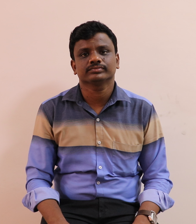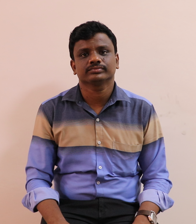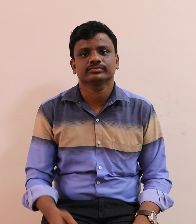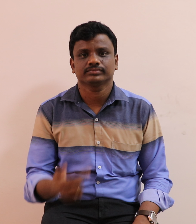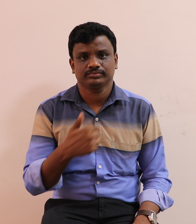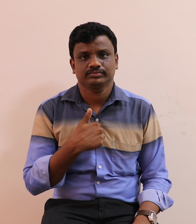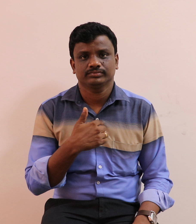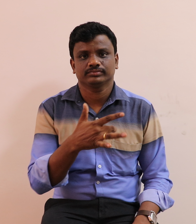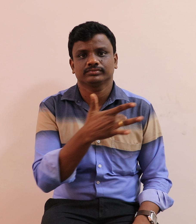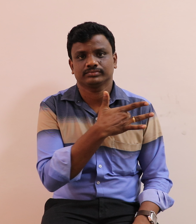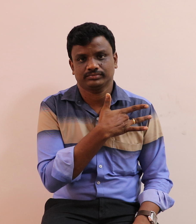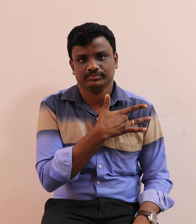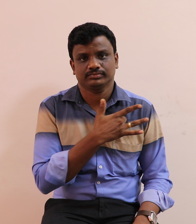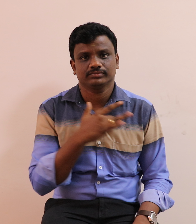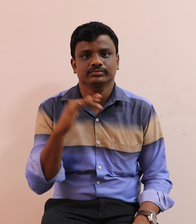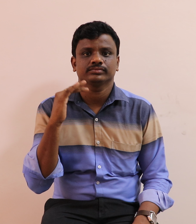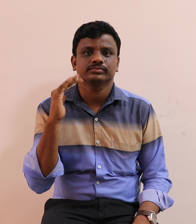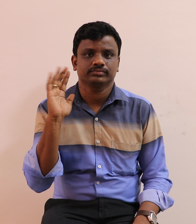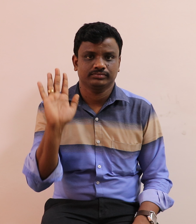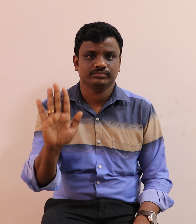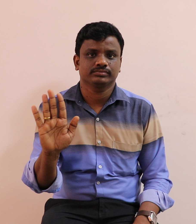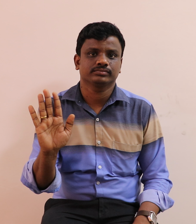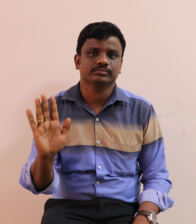i got hurt